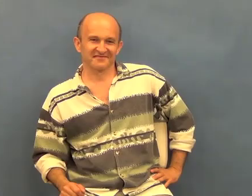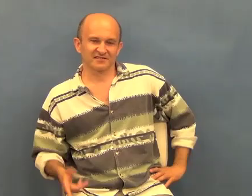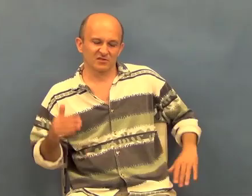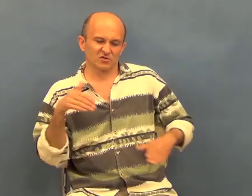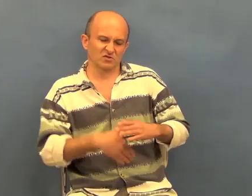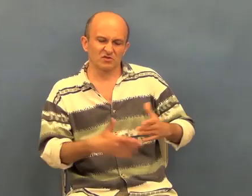Wpaść do środka.